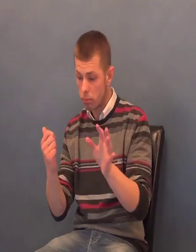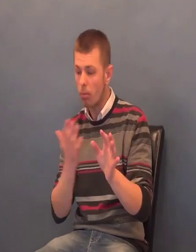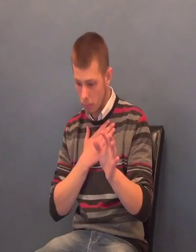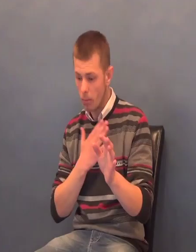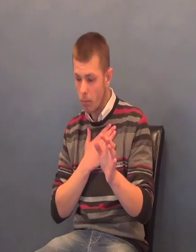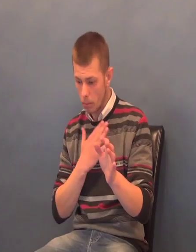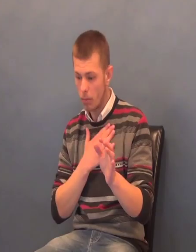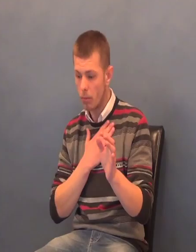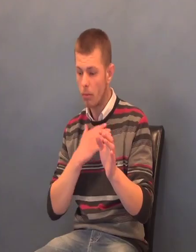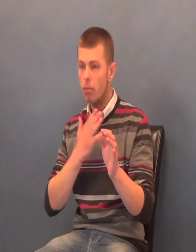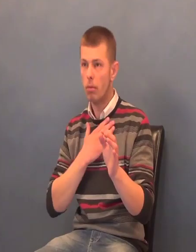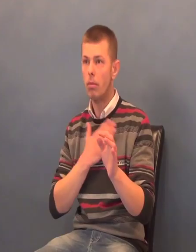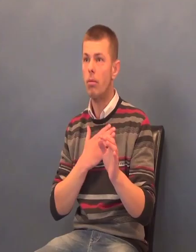Mam, mam, mam.